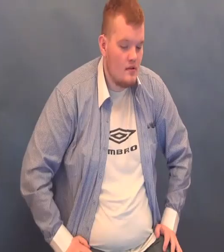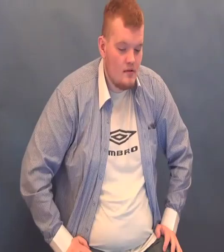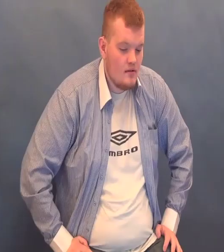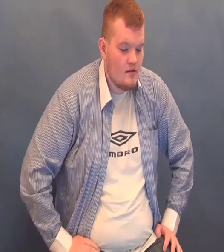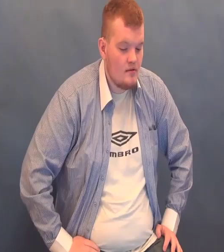Masz drugi wolny termin?